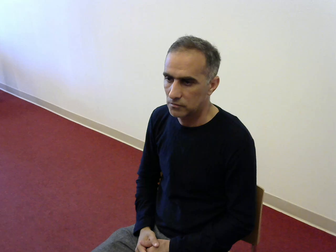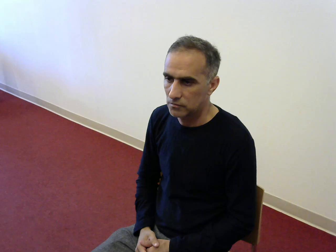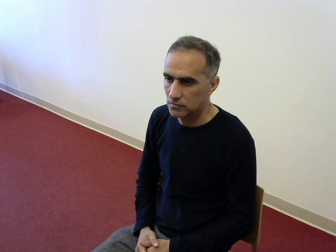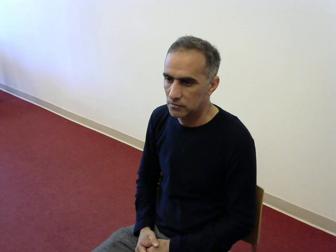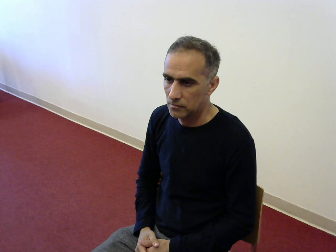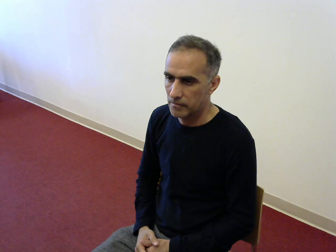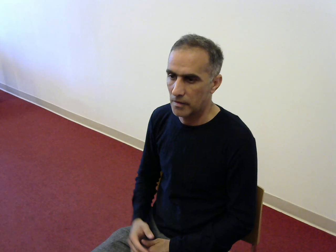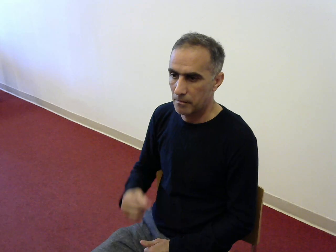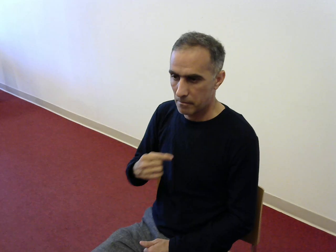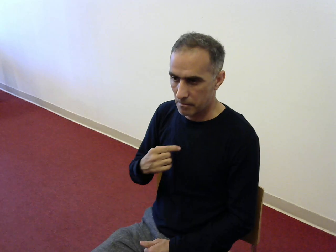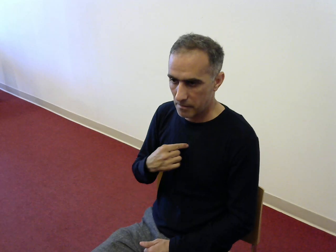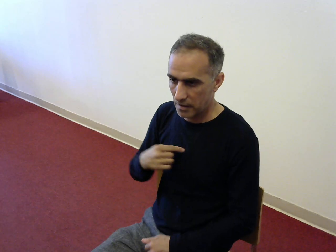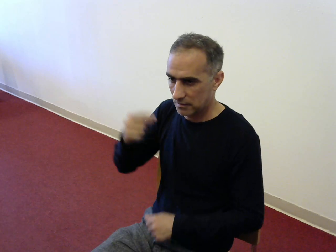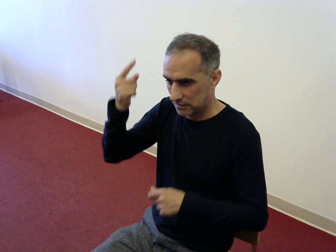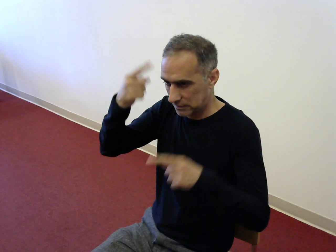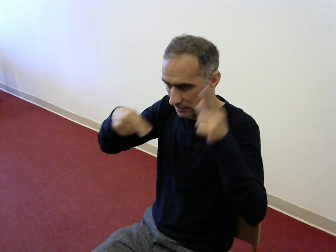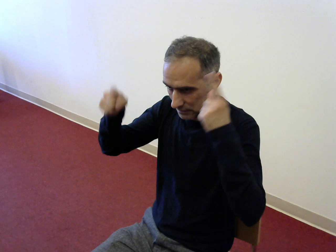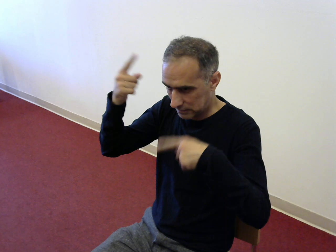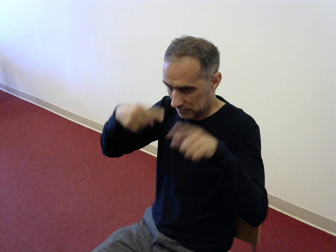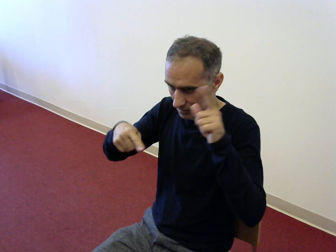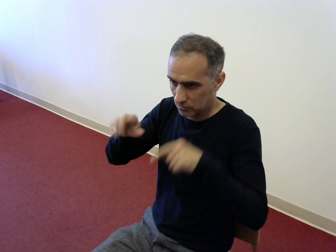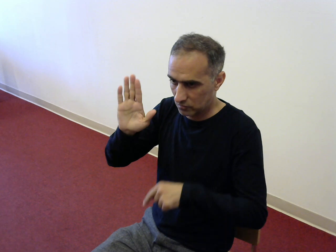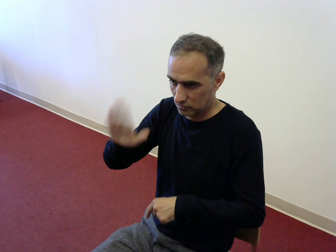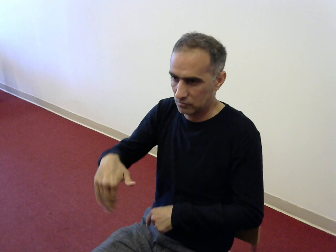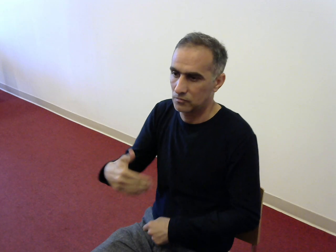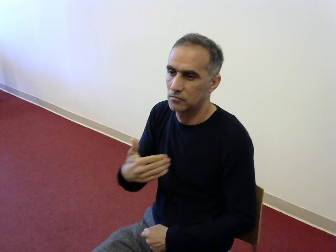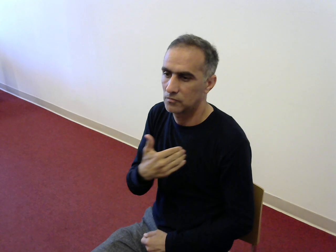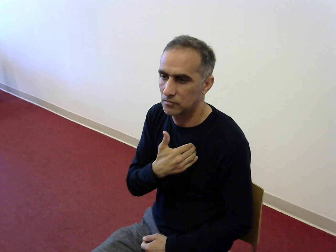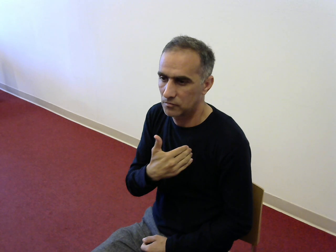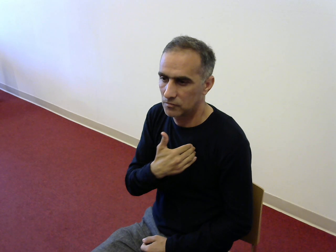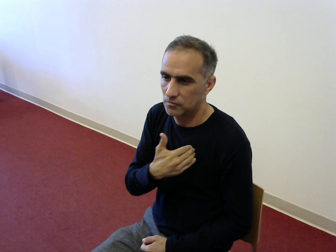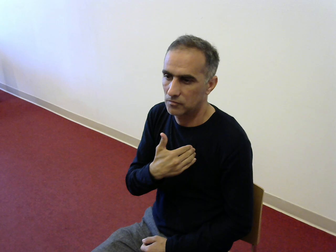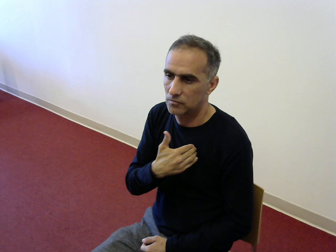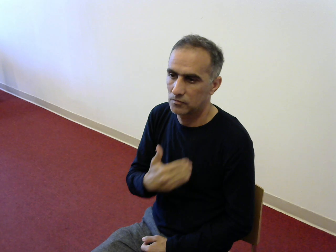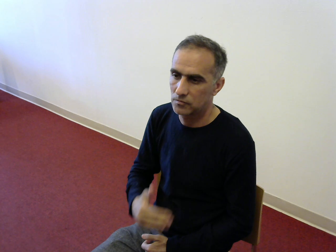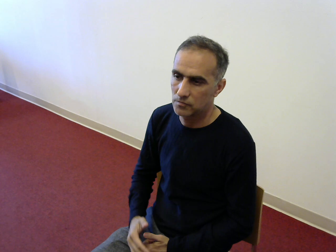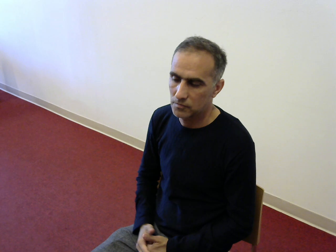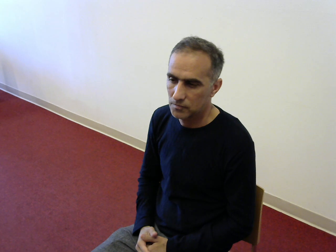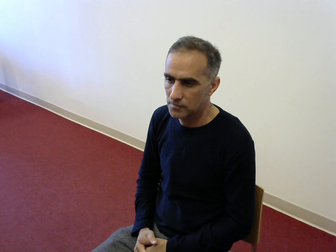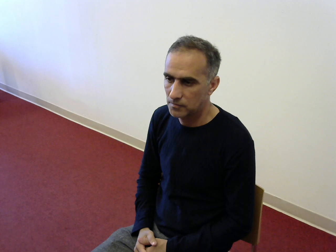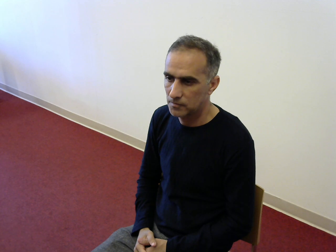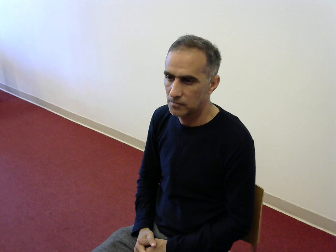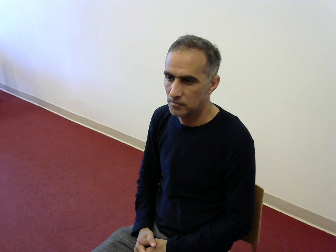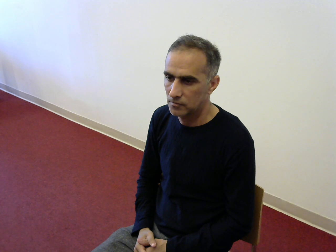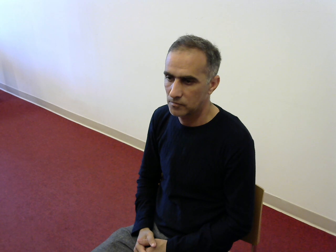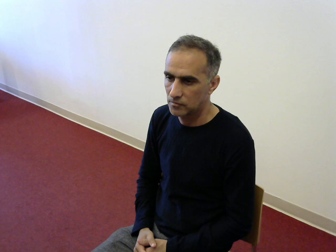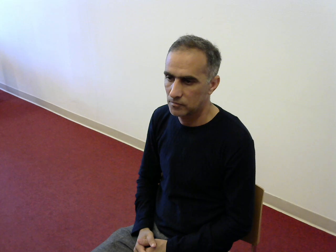Mən dizayner olmaq istəyirəm